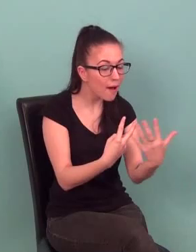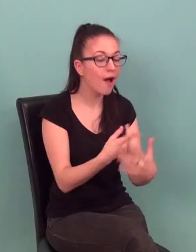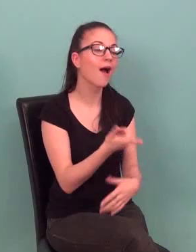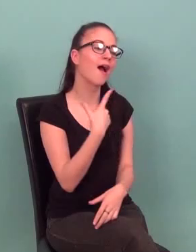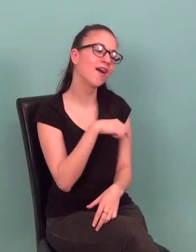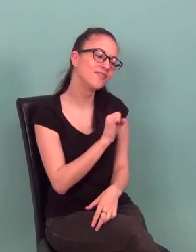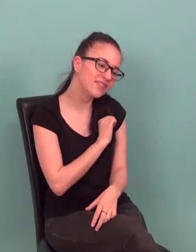Aha, fajnie...